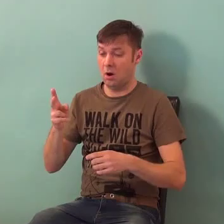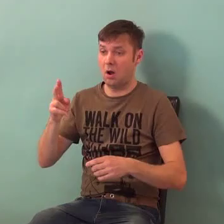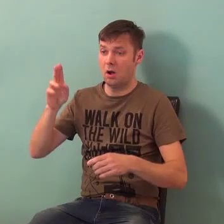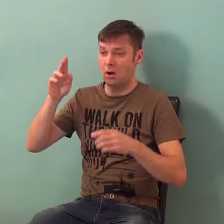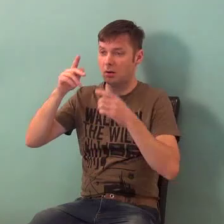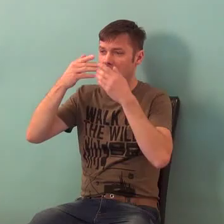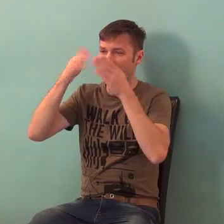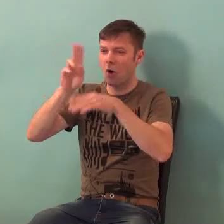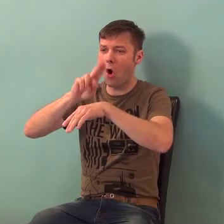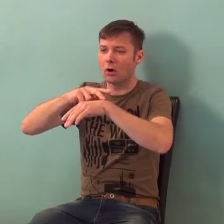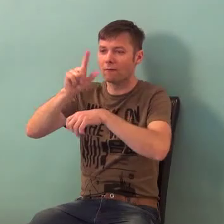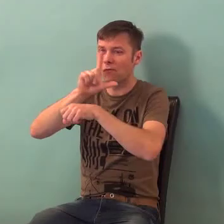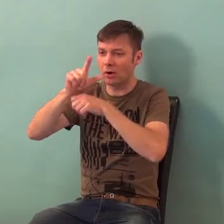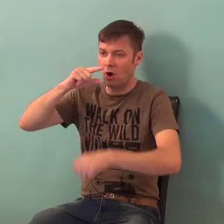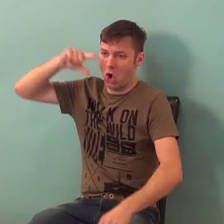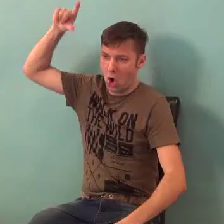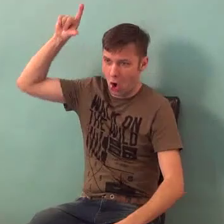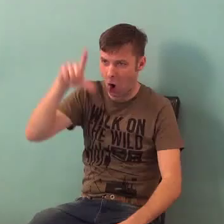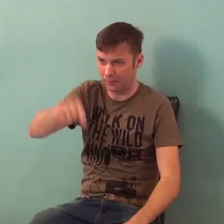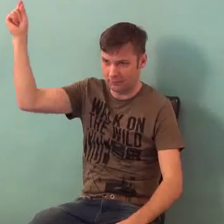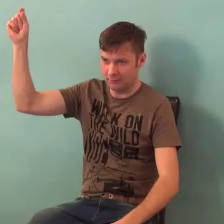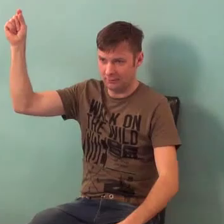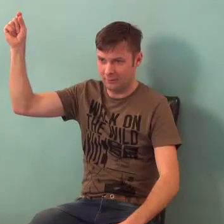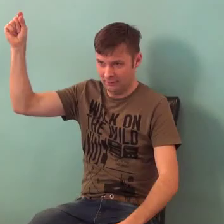Budka się otwiera o godzinie dwunastej, z niej wyskakuje kukułka i zabiera jabłka.